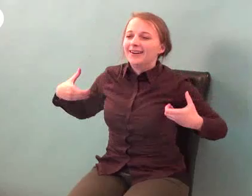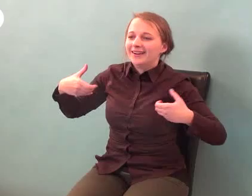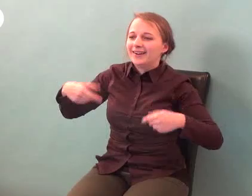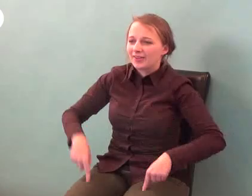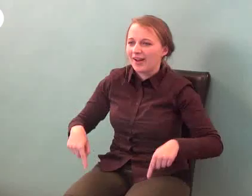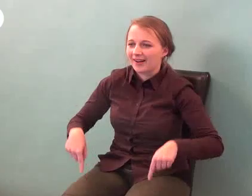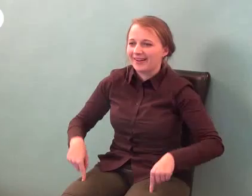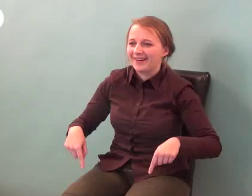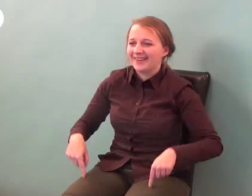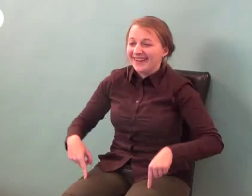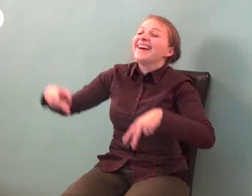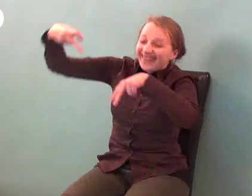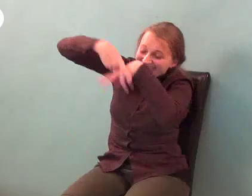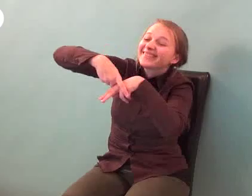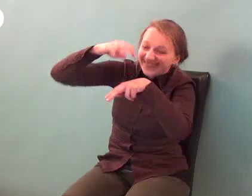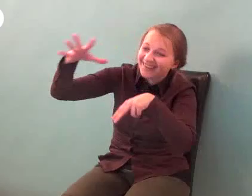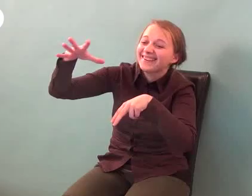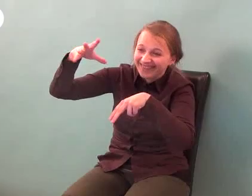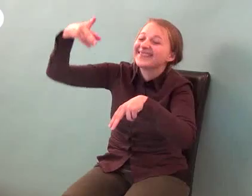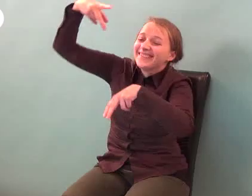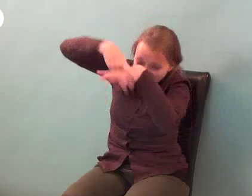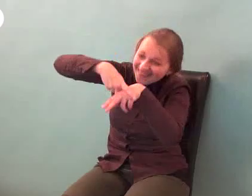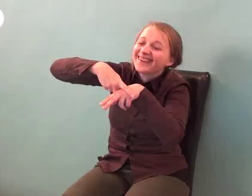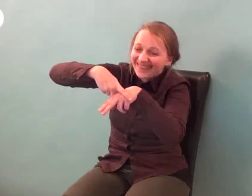Nogami siedzi na pysku jelenia, tak.